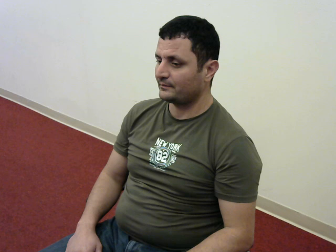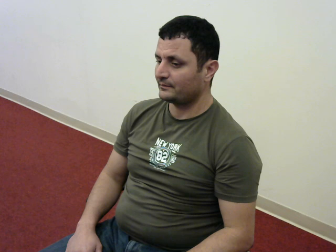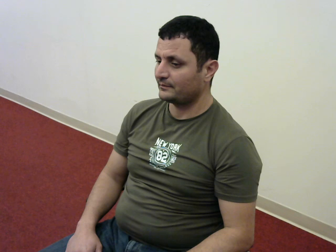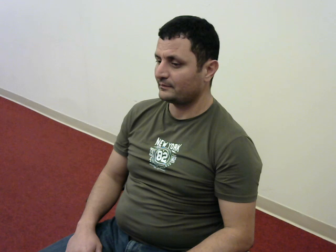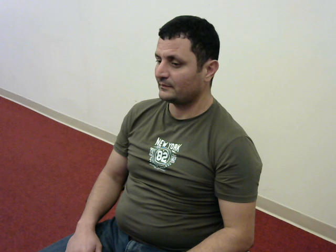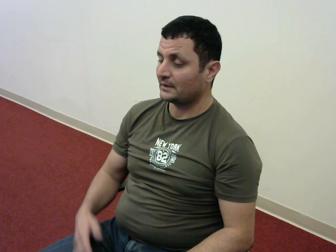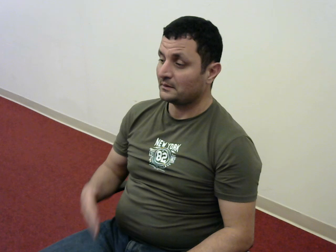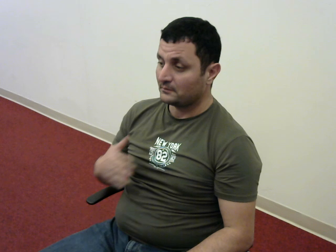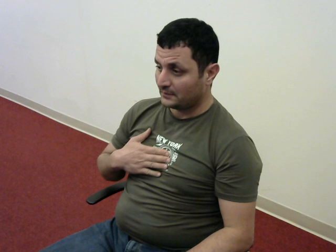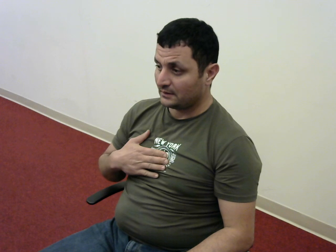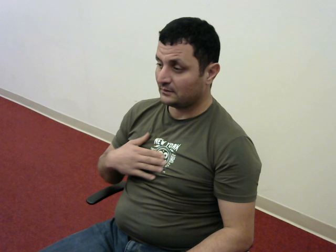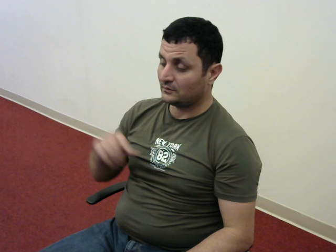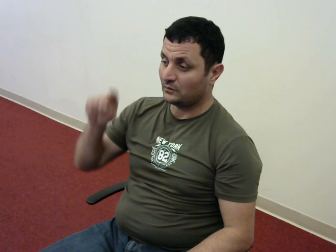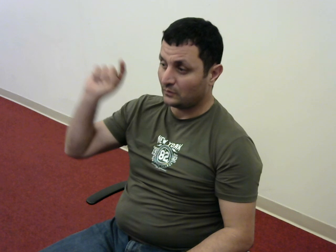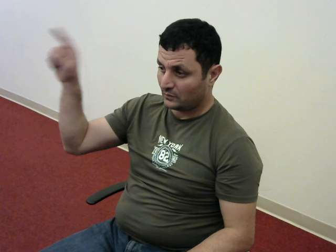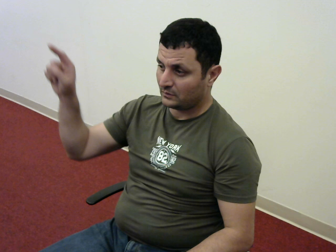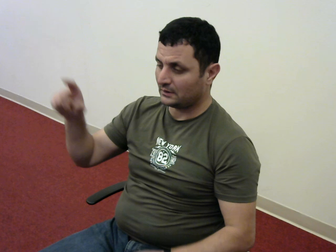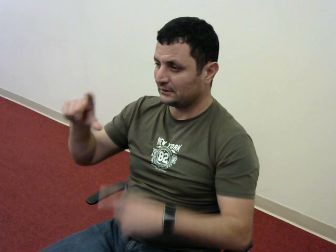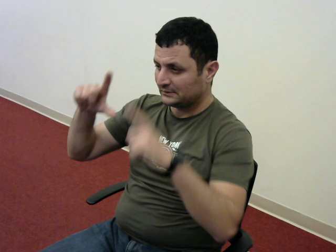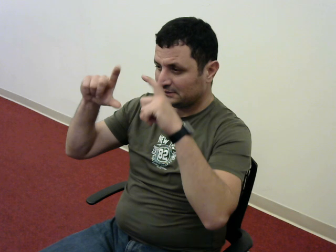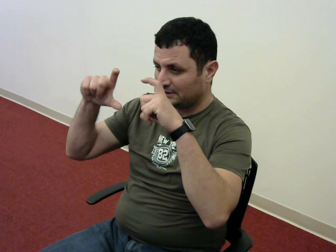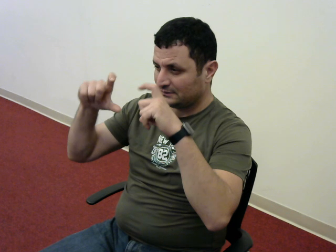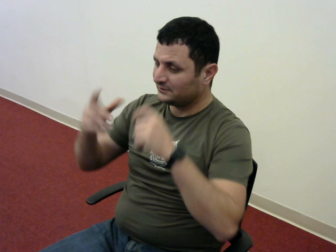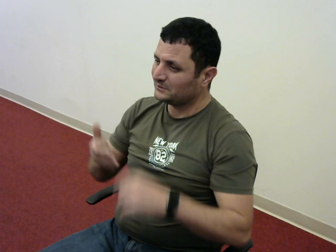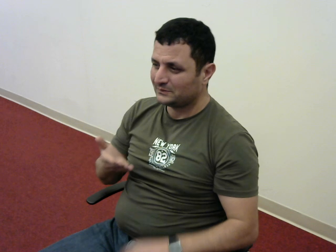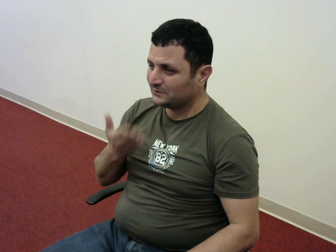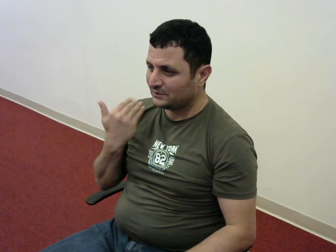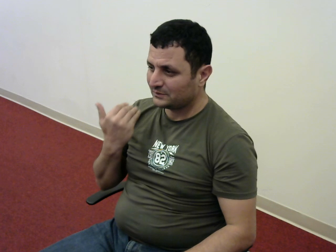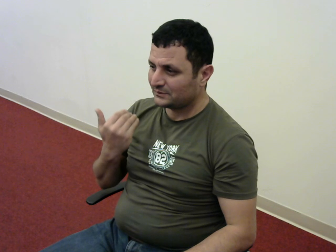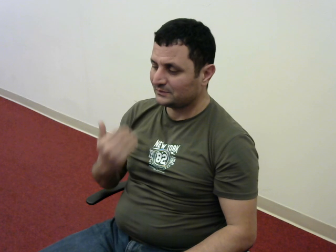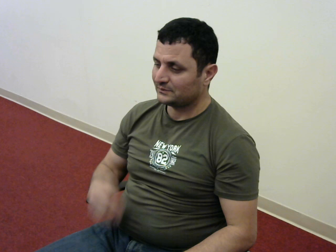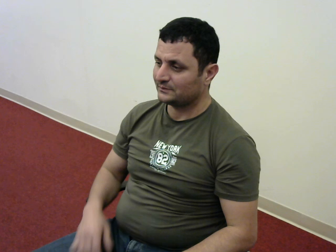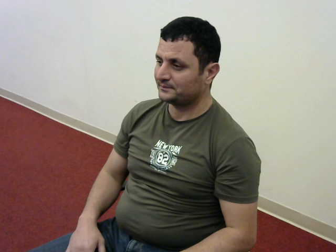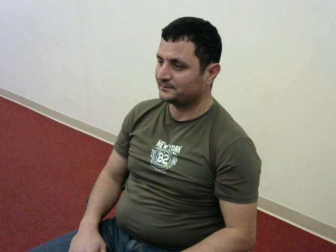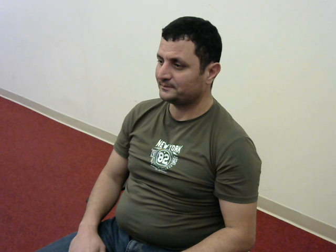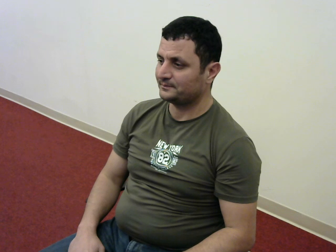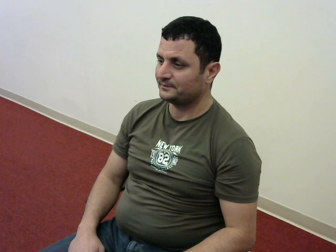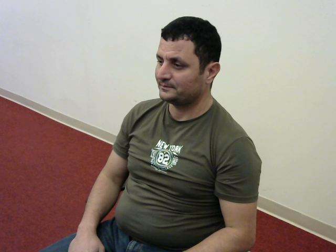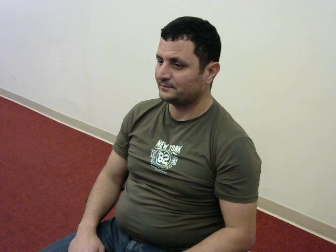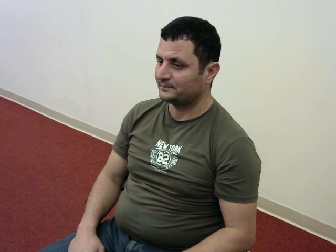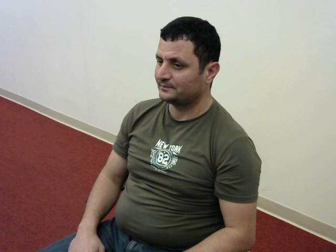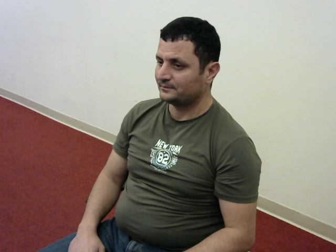Məndə onun şəkli yoxdur